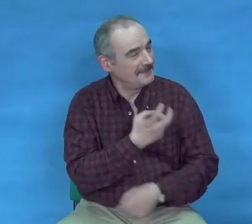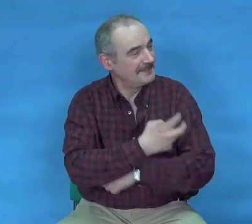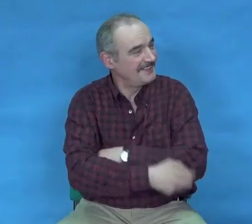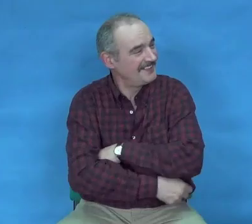Jestem ciekawy.